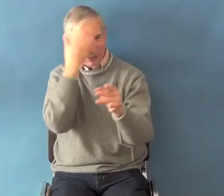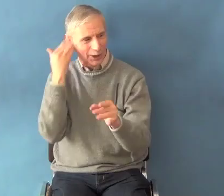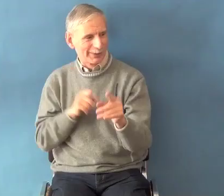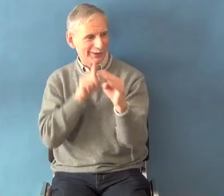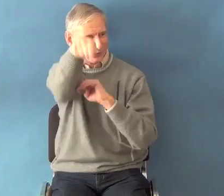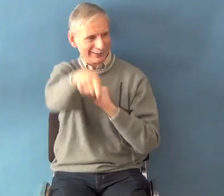Nie umiem strzelać z łuku.